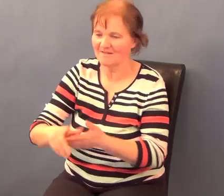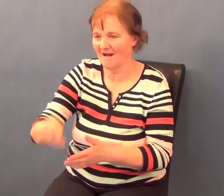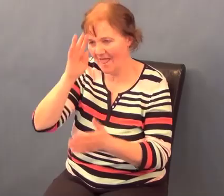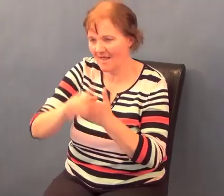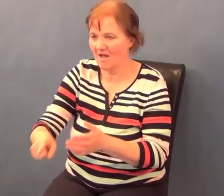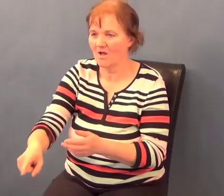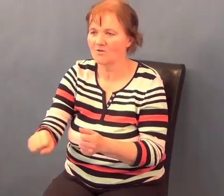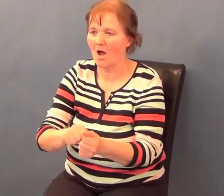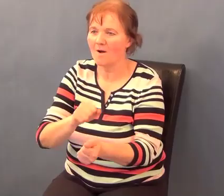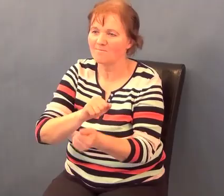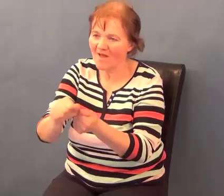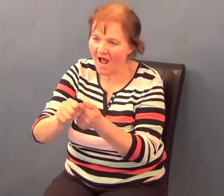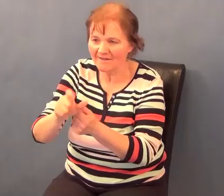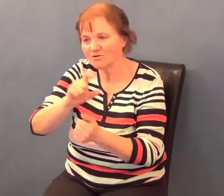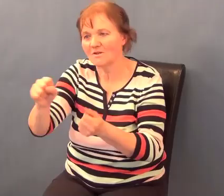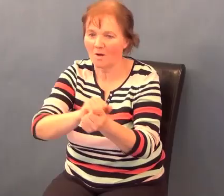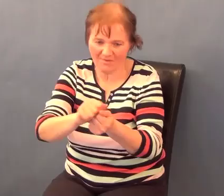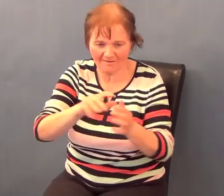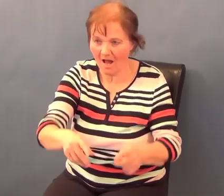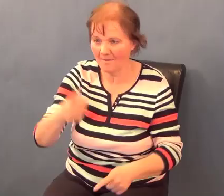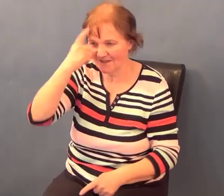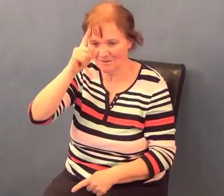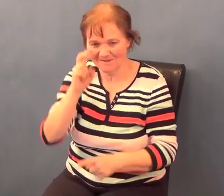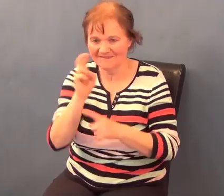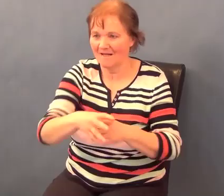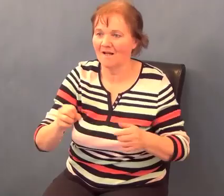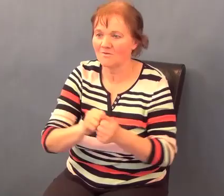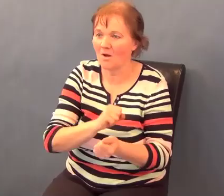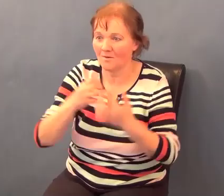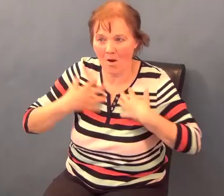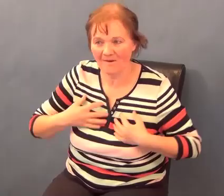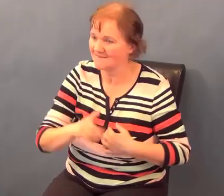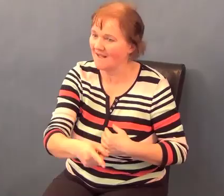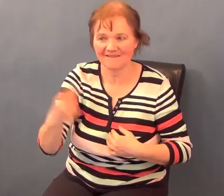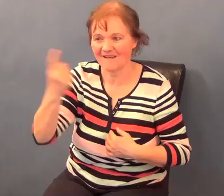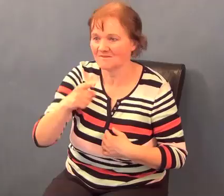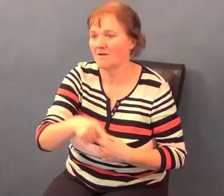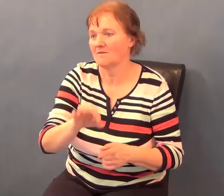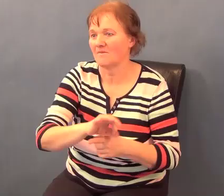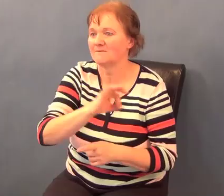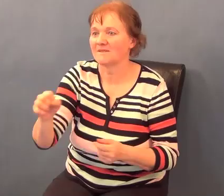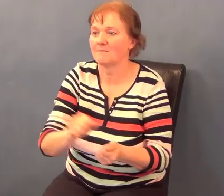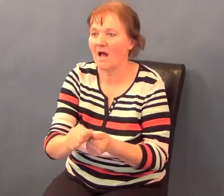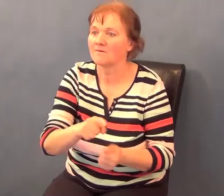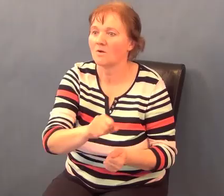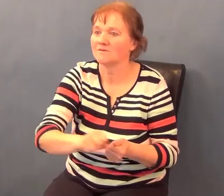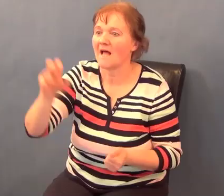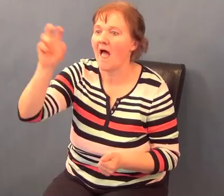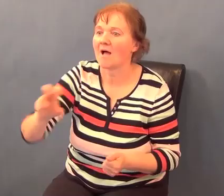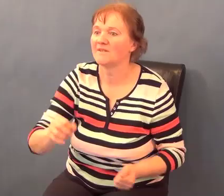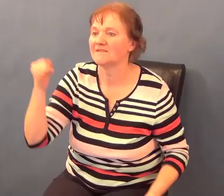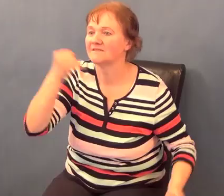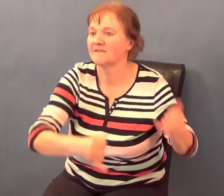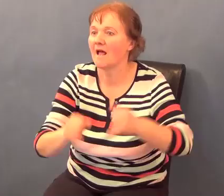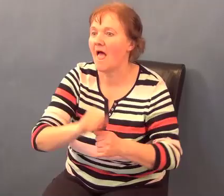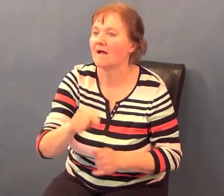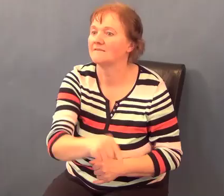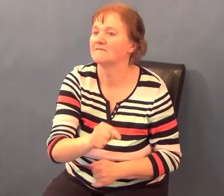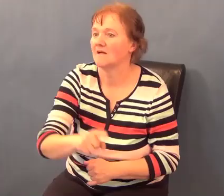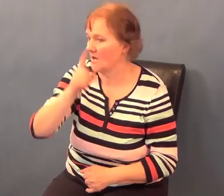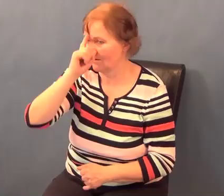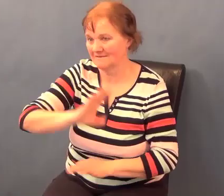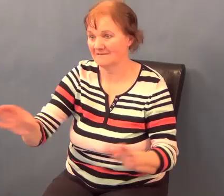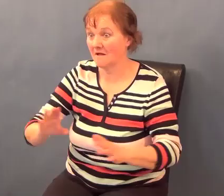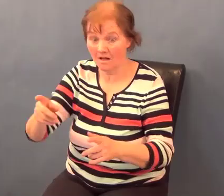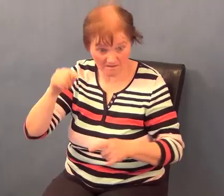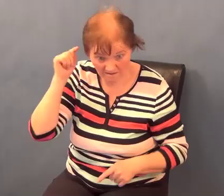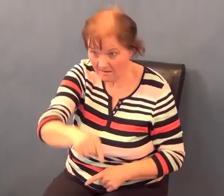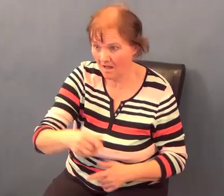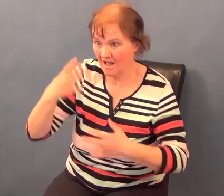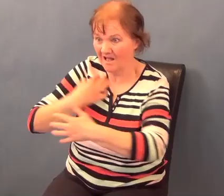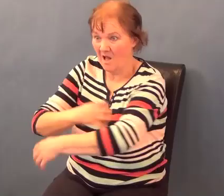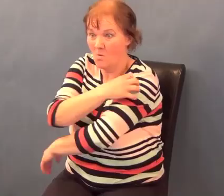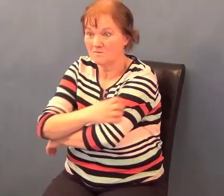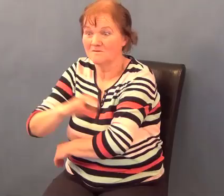Pewnie to jest pralka, a ludzie myślą, że to do kąpania, a tak naprawdę to jest do prania chemicznego. lepiej, żeby ludzie tam nie wchodzili i nie kąpali się, bo można od tego uczulenia dostać.